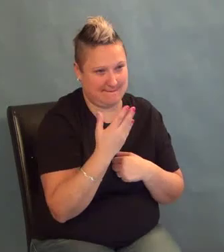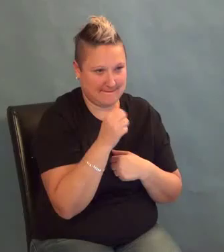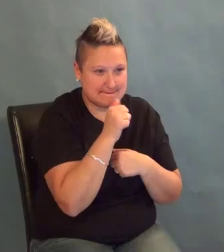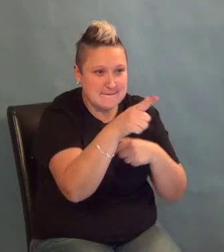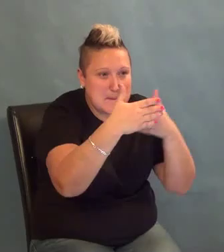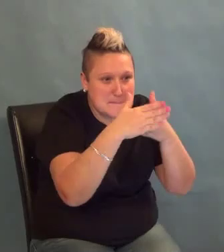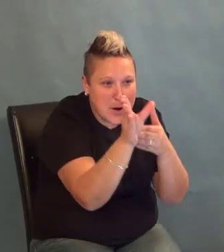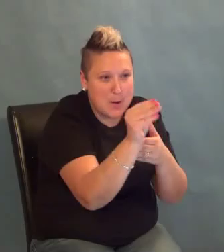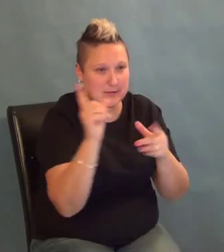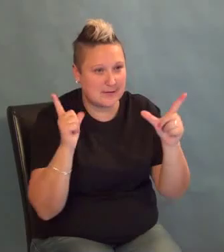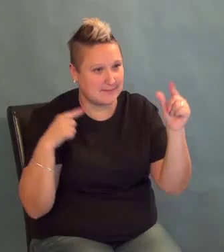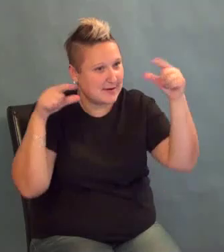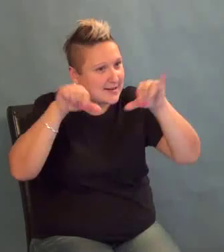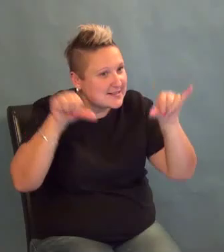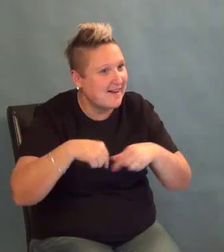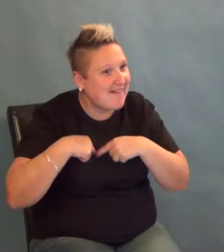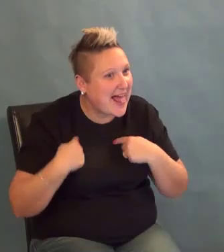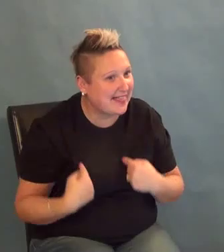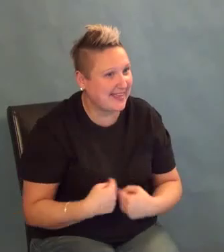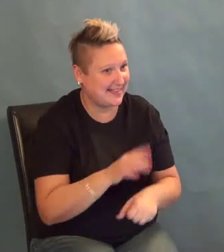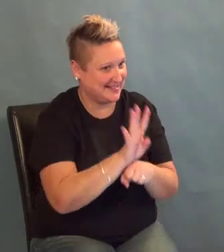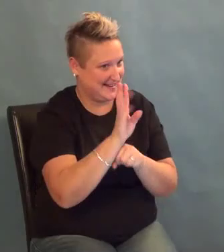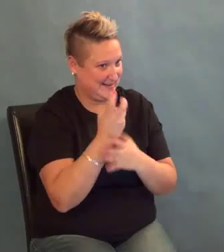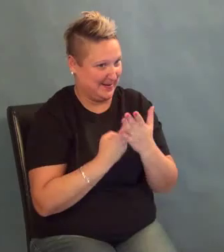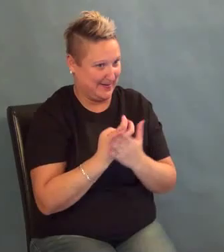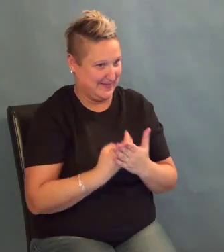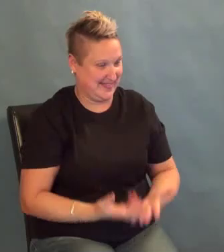Może spróbujemy zrobić tak, że ty z mężem i ja z mężem pójdziemy do restauracji w Walentynki, czternastego lutego?